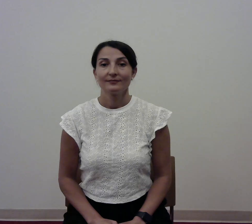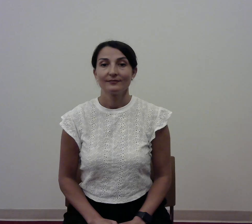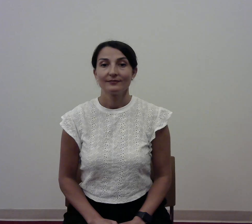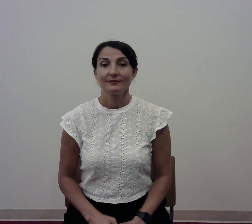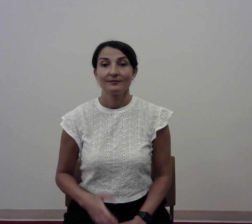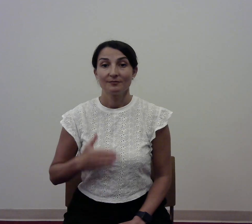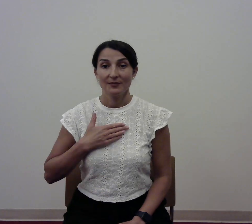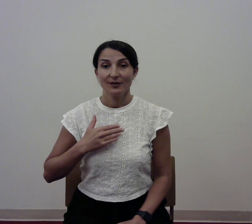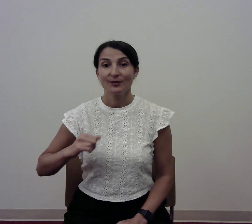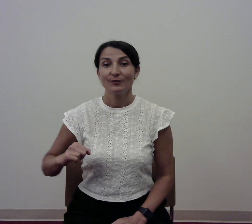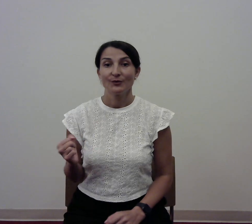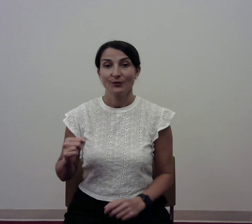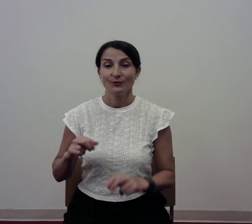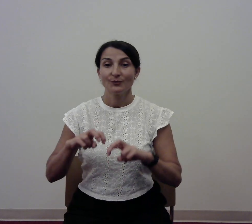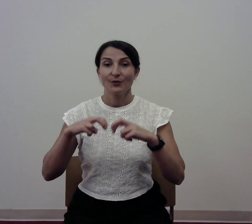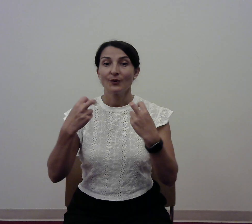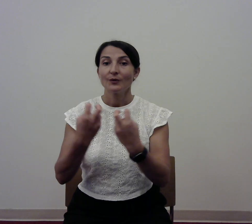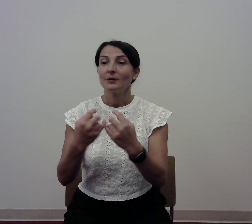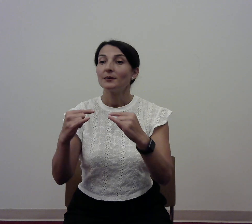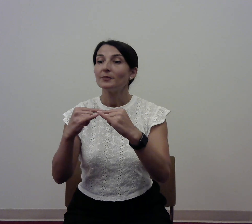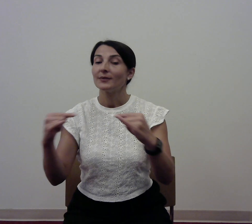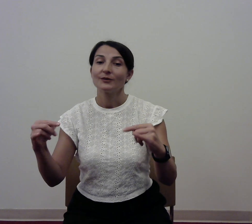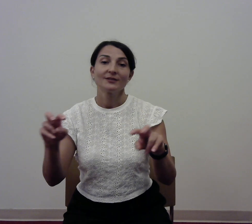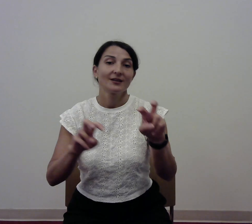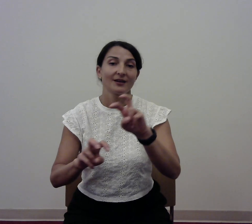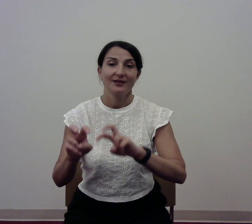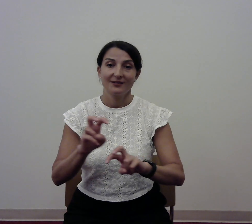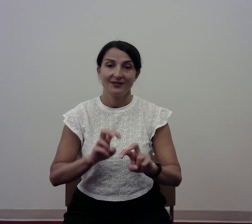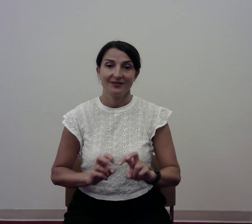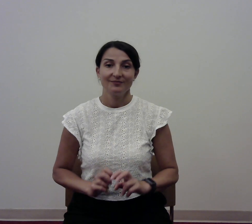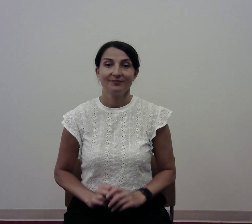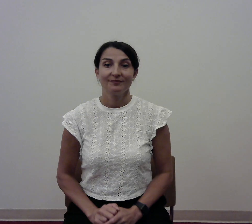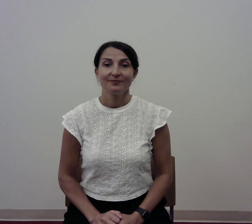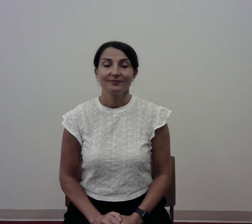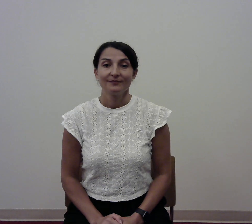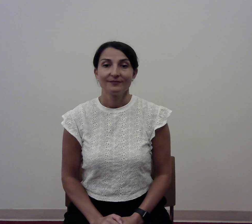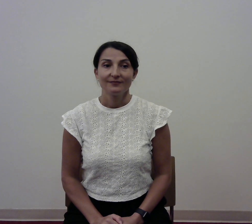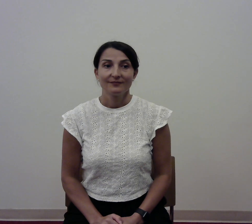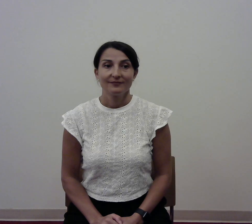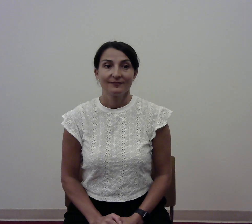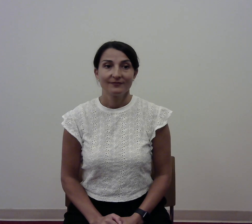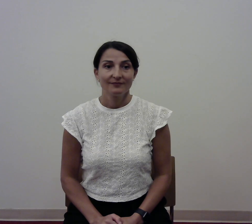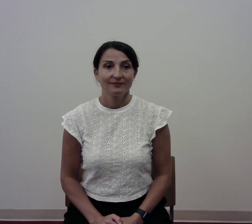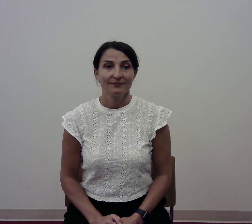Mən dostlarımın olduğu masanı axtarıram